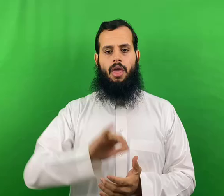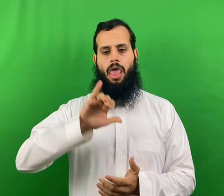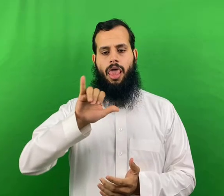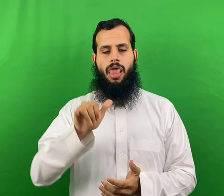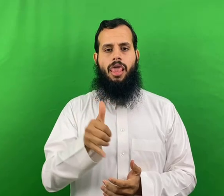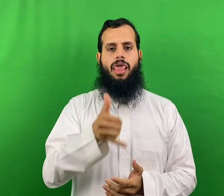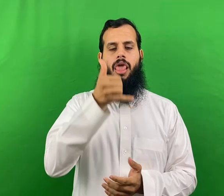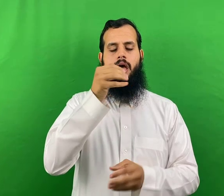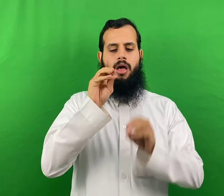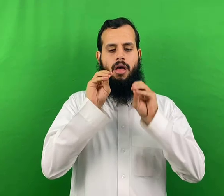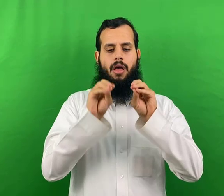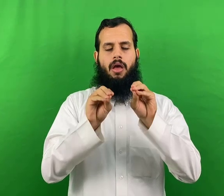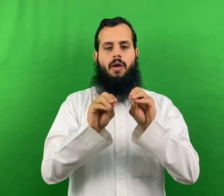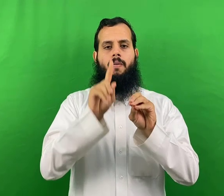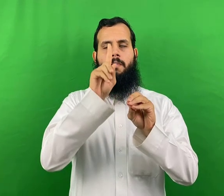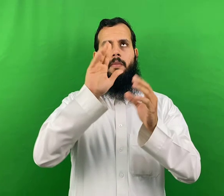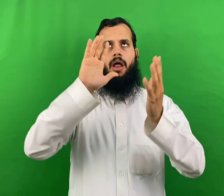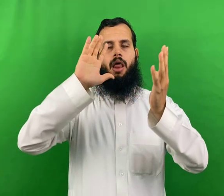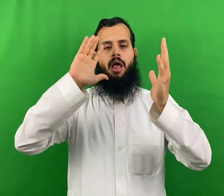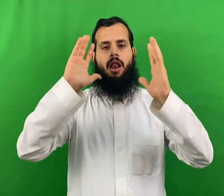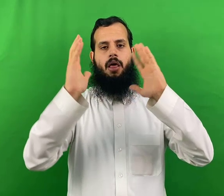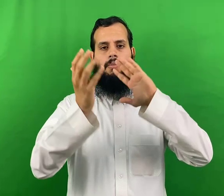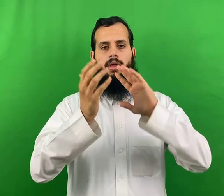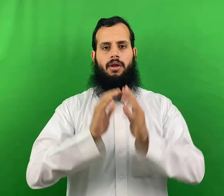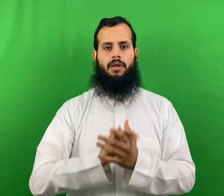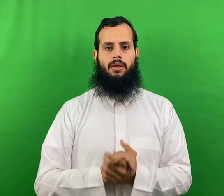يا رب العالمين